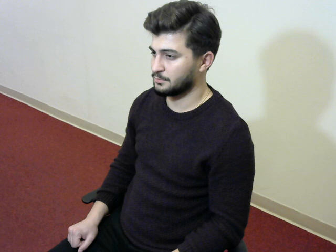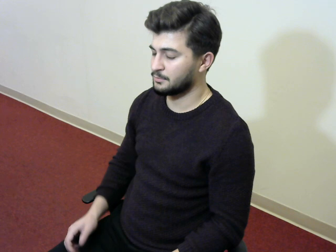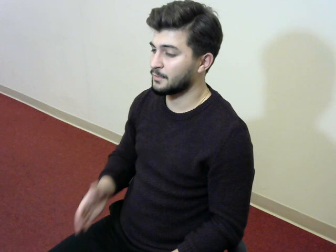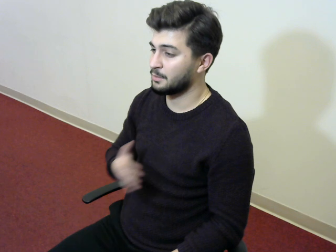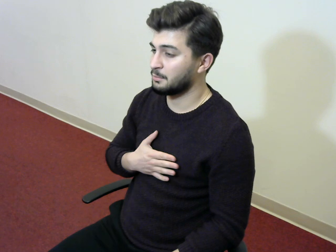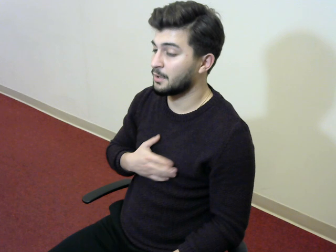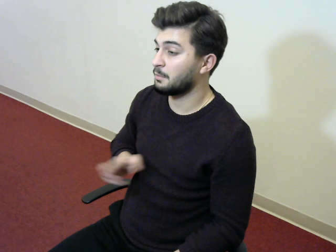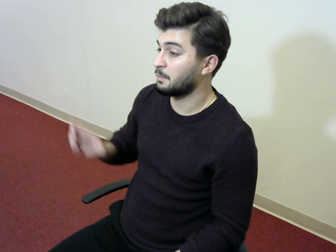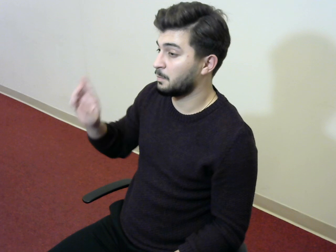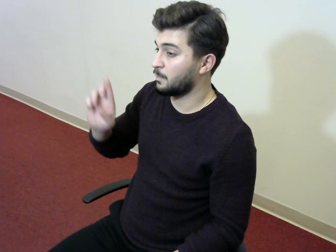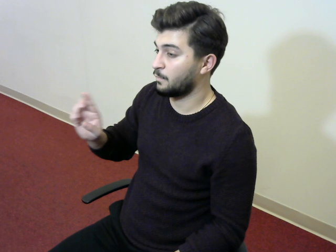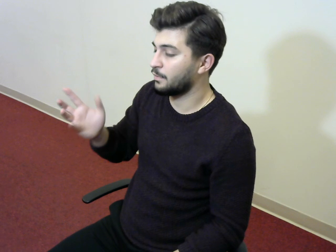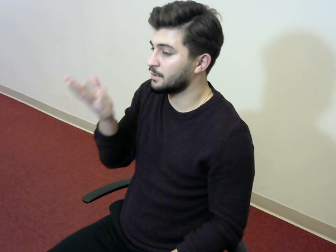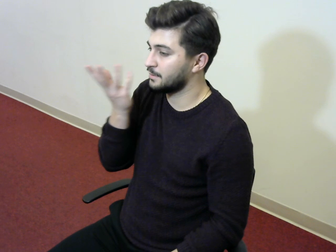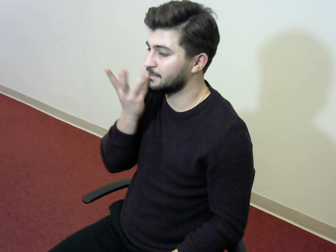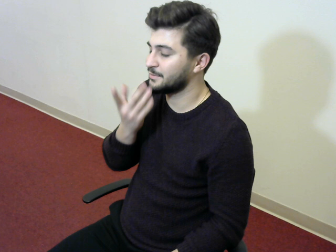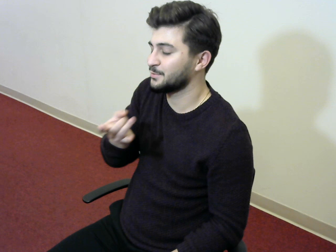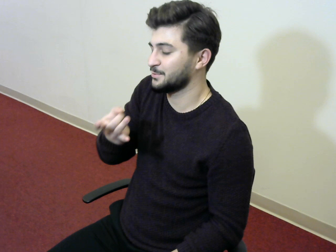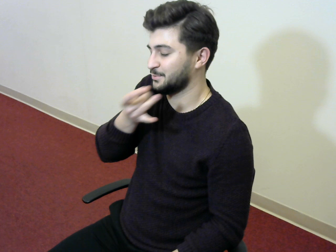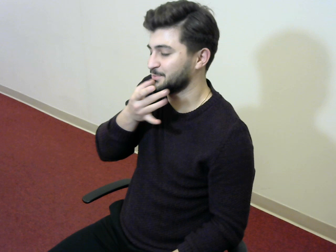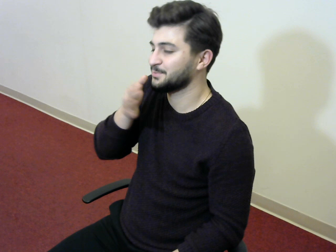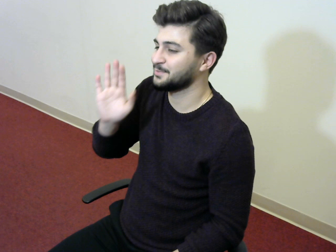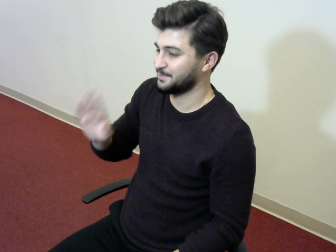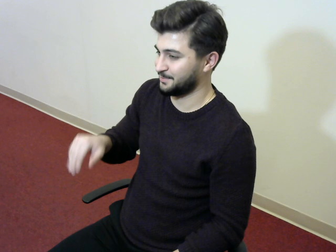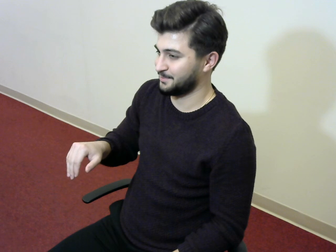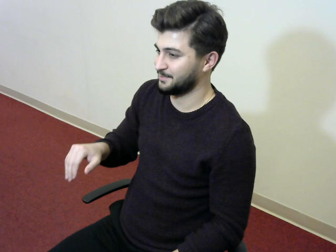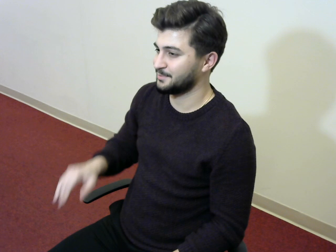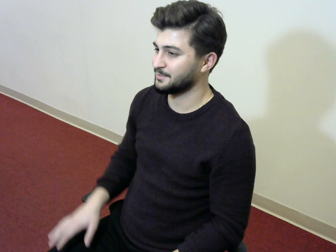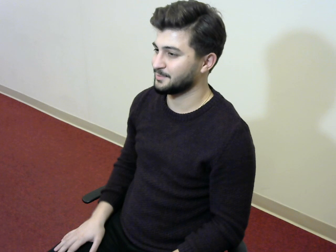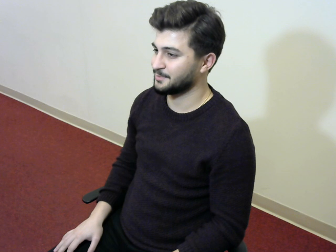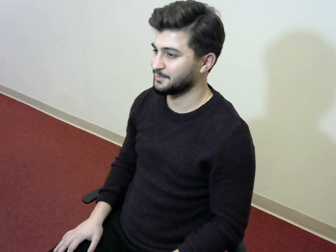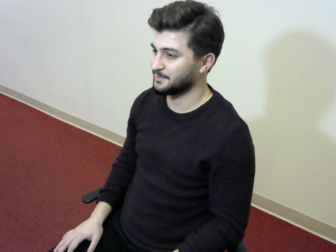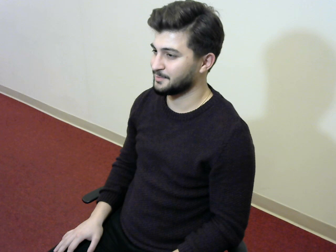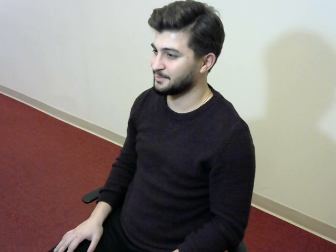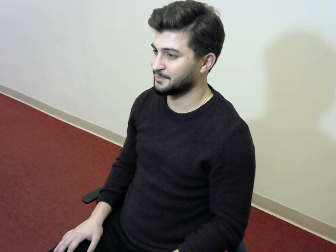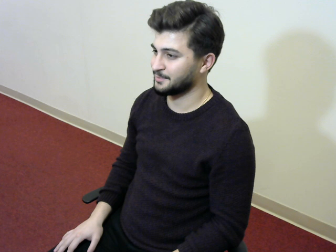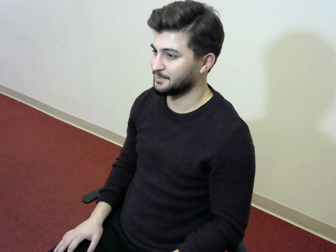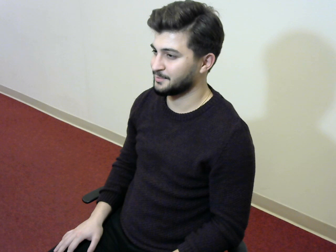Mənim bənövşəyi rəngdən xoşum gəlir